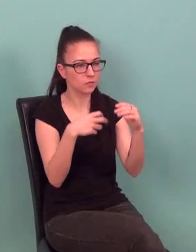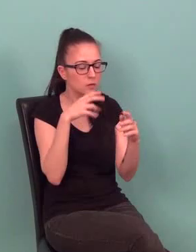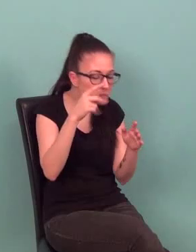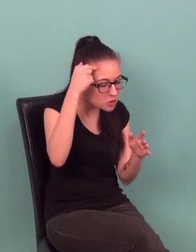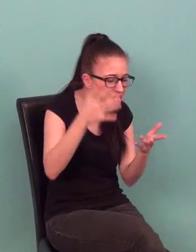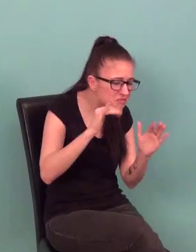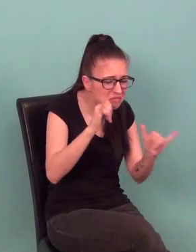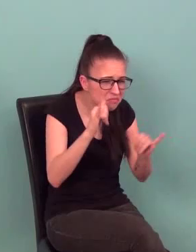Myśli, że coś tam jest, nawołuje.